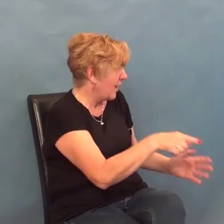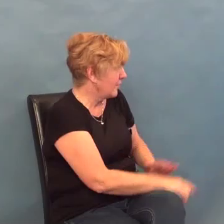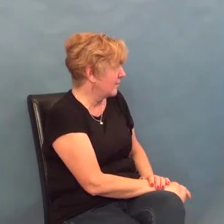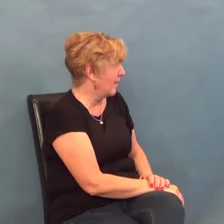Inny.